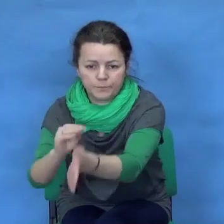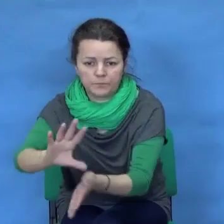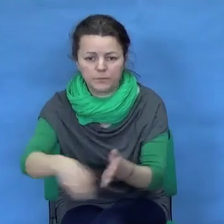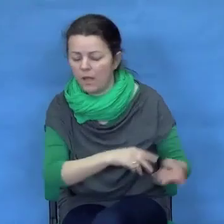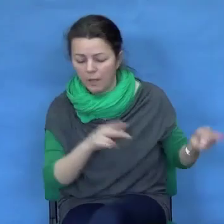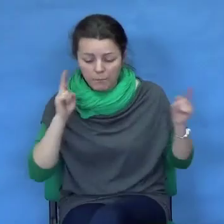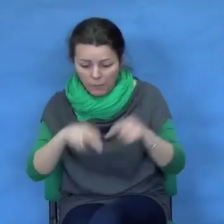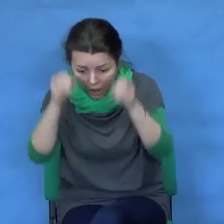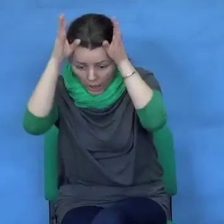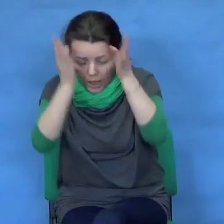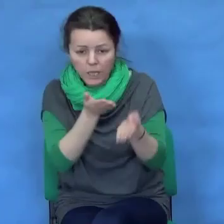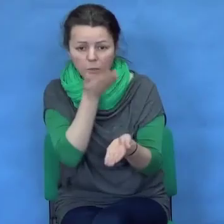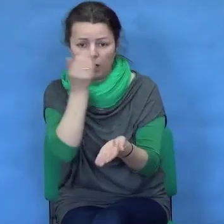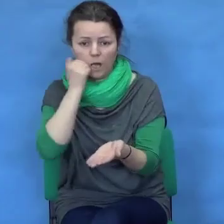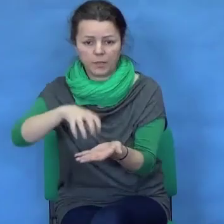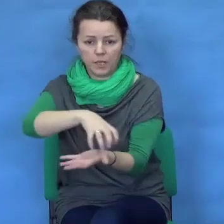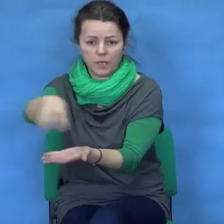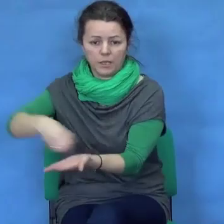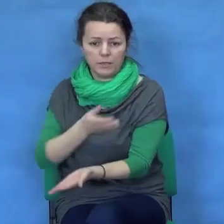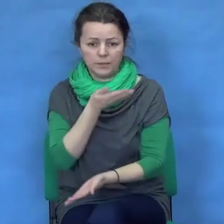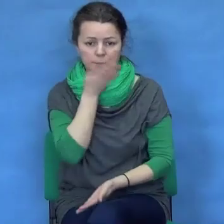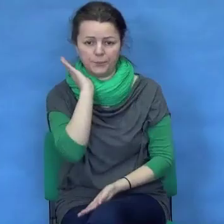Kiedy mama wróciła, przeraziła się, bo nie było w misce żadnego jabłka.